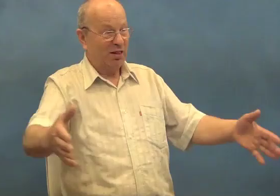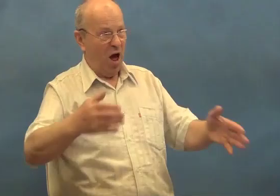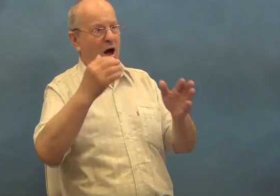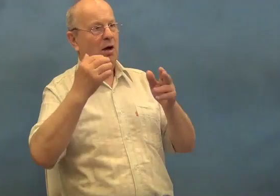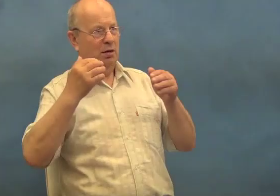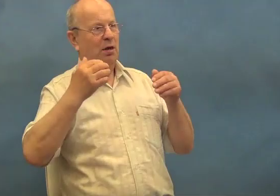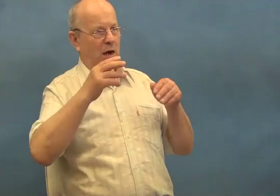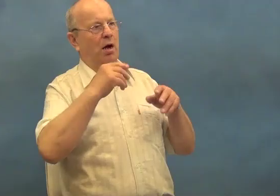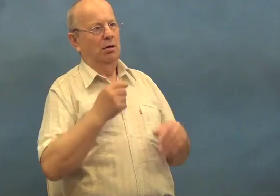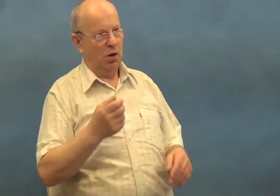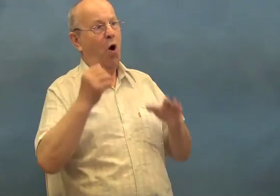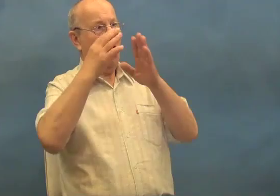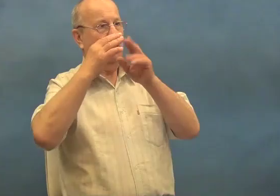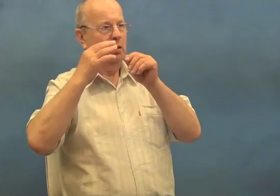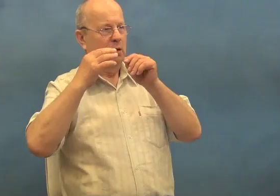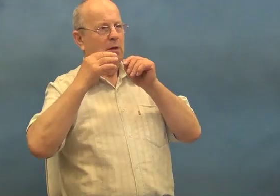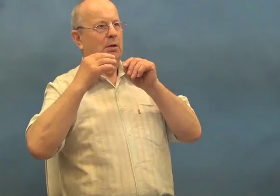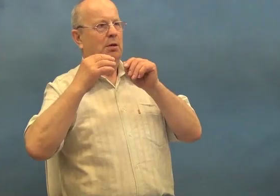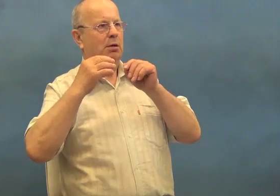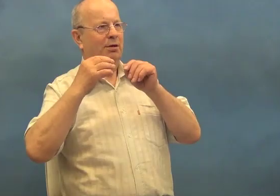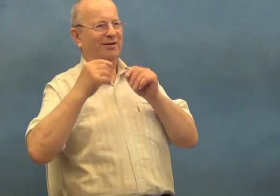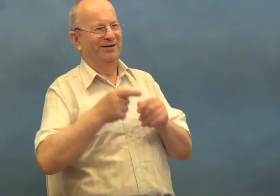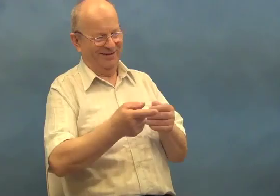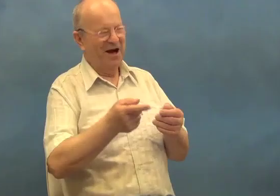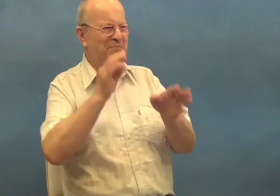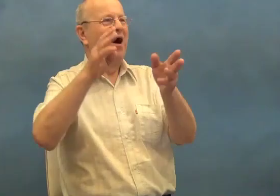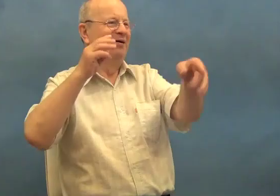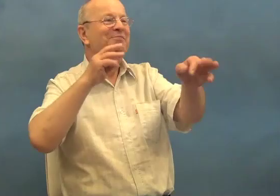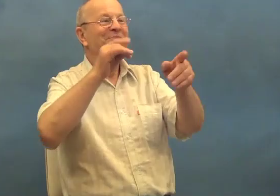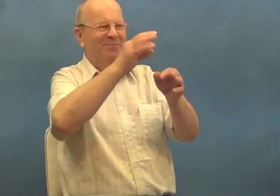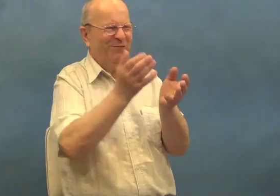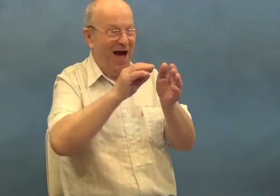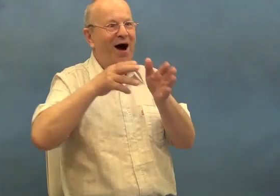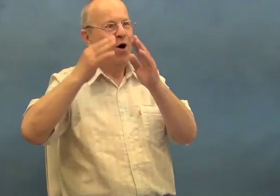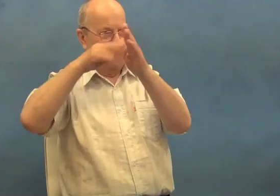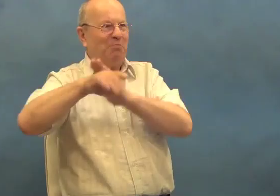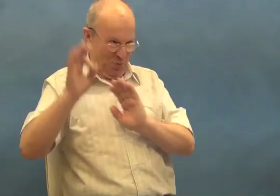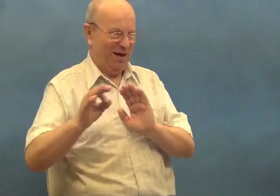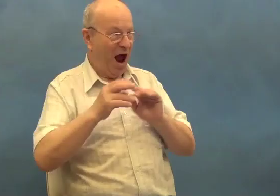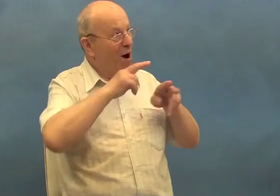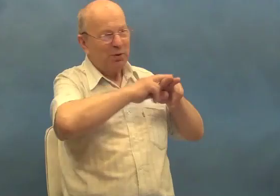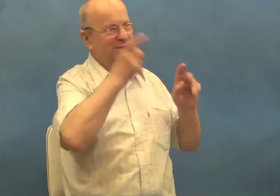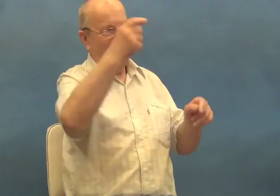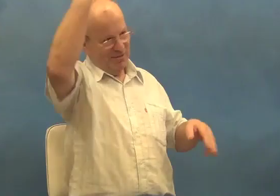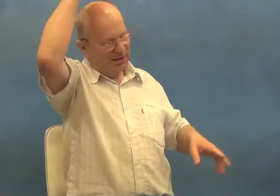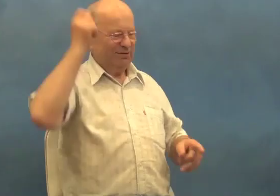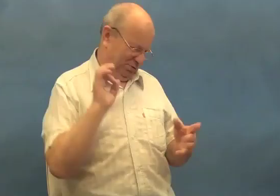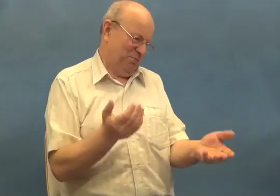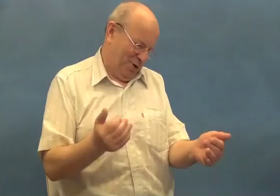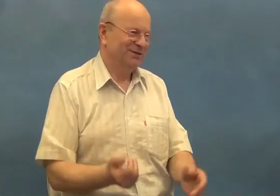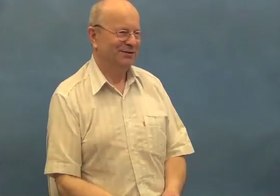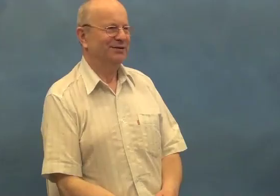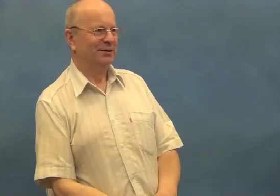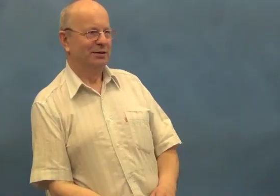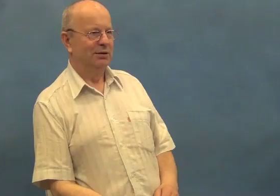Wanna w środku domu to tak, a na polu nie i jest zakaz. Może tak być.